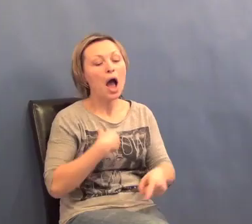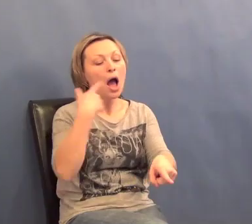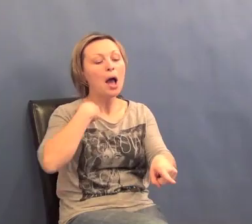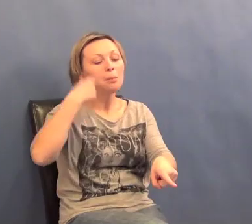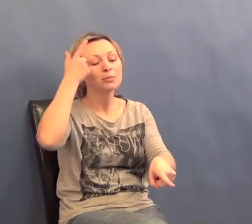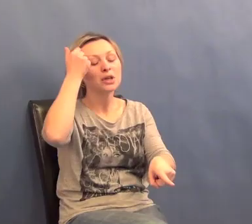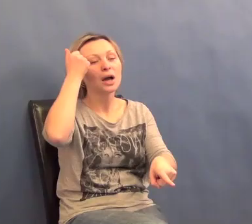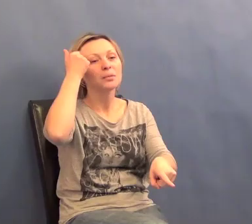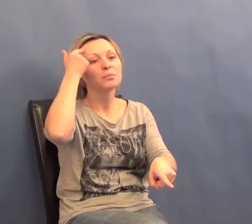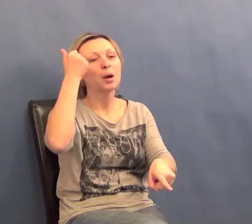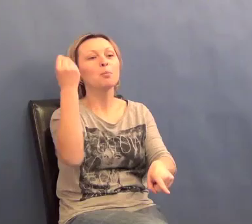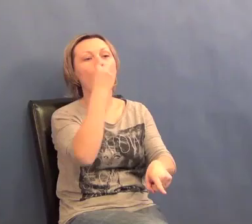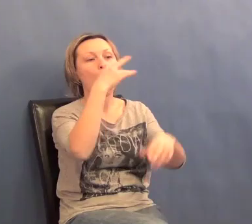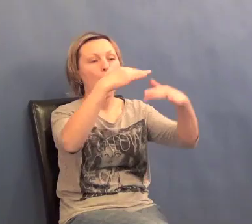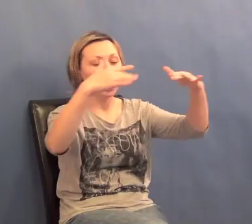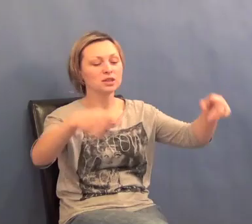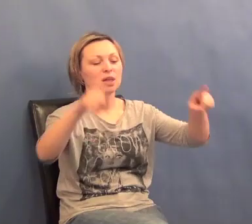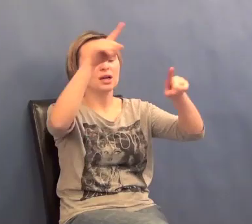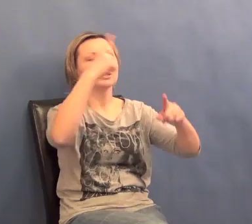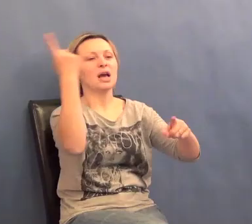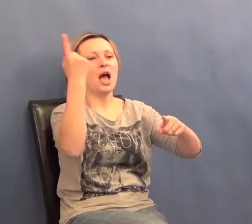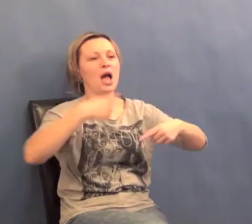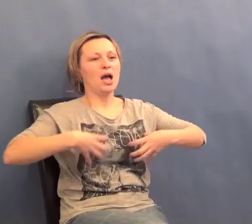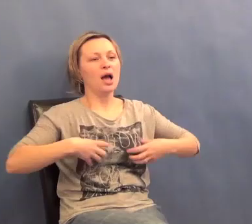Myślałam, że jak jest morze to jest zakaz noszenia bikini.